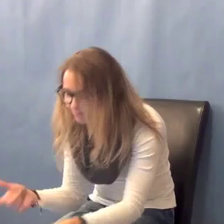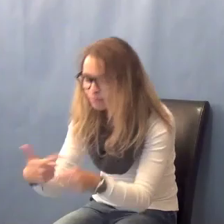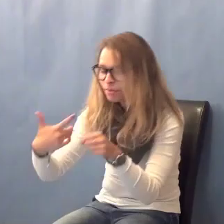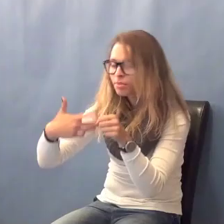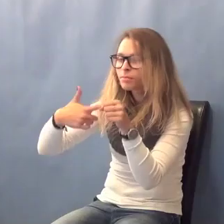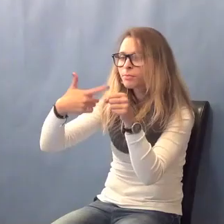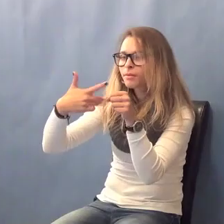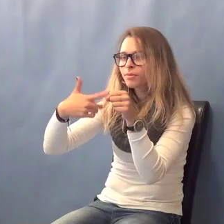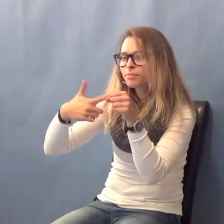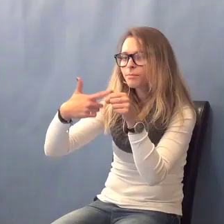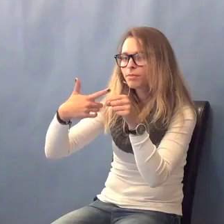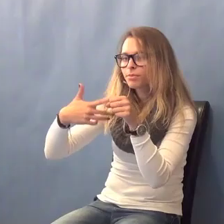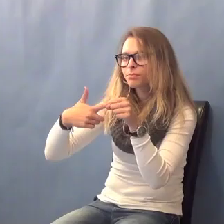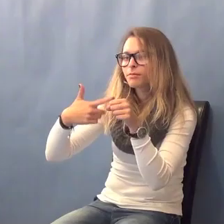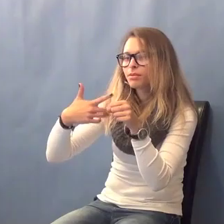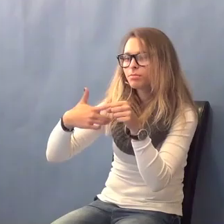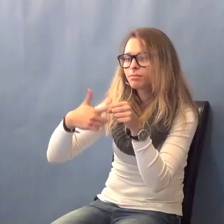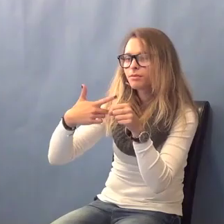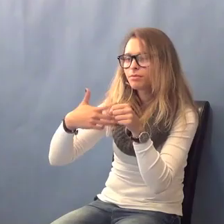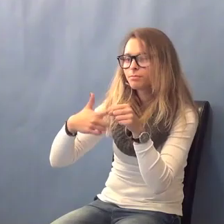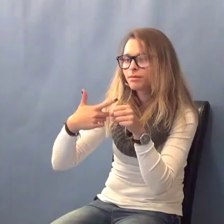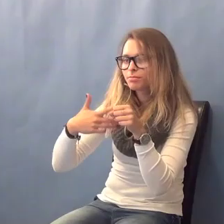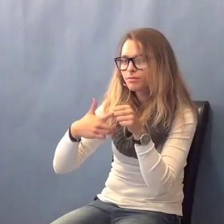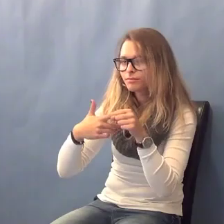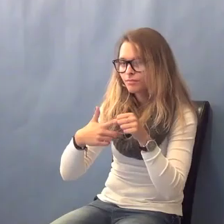A dwudziestego?